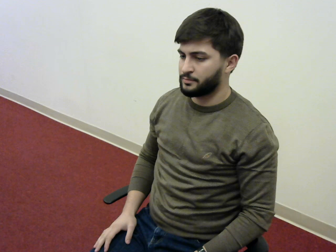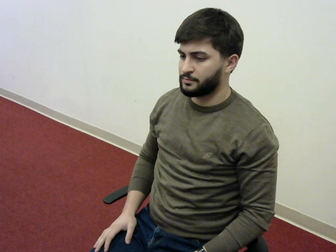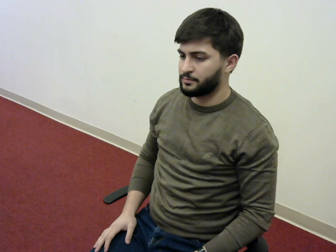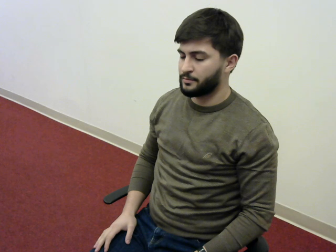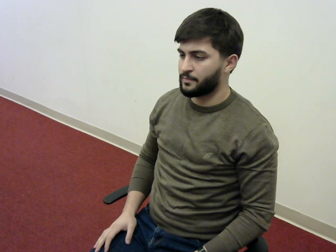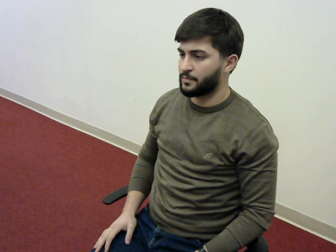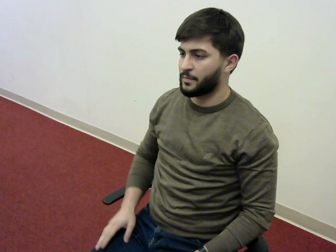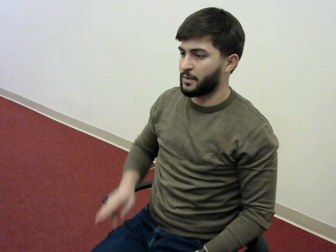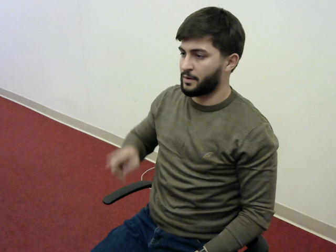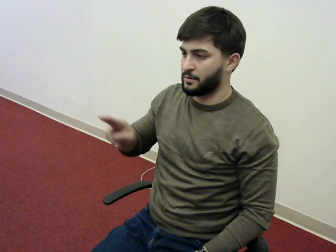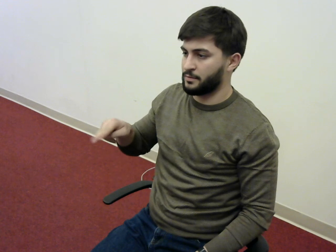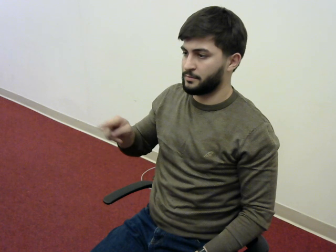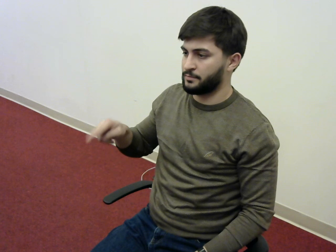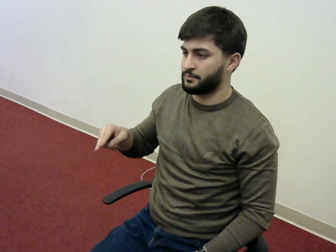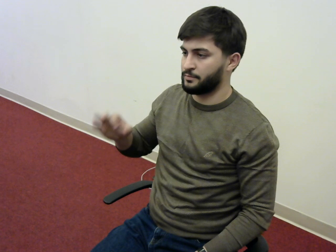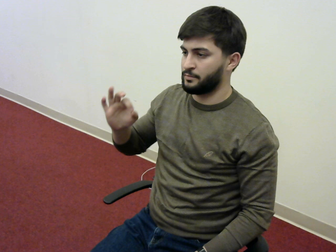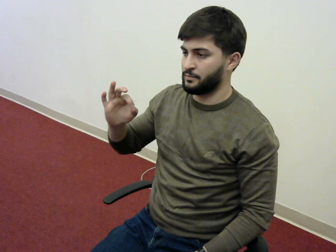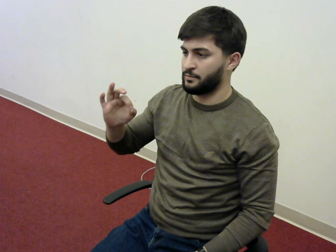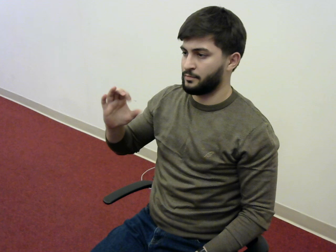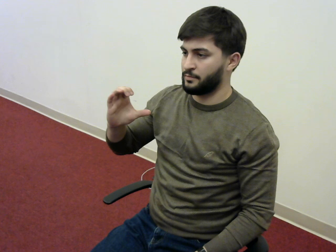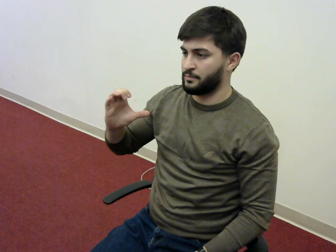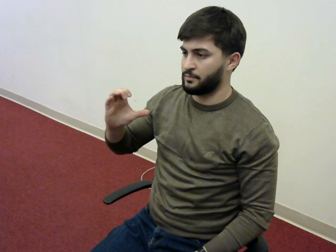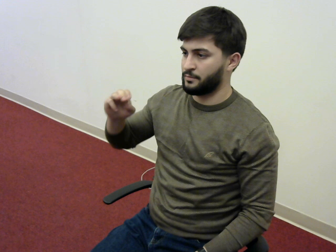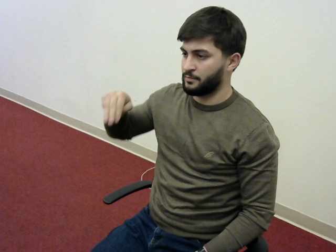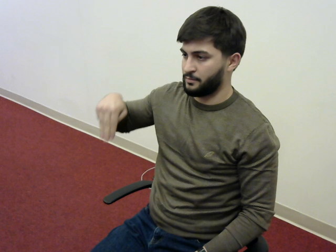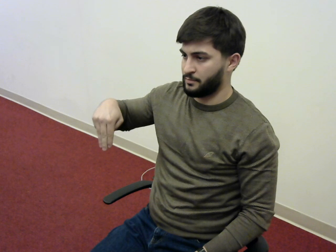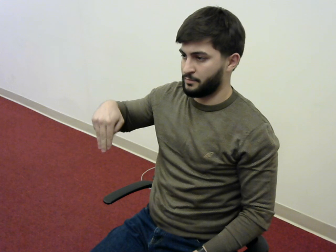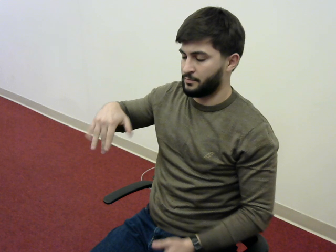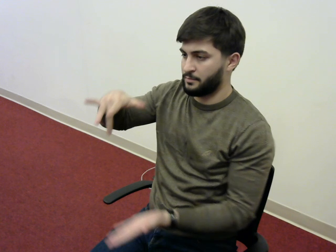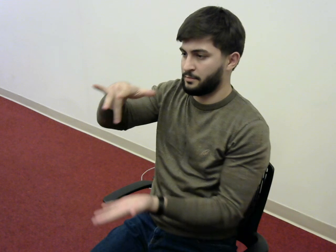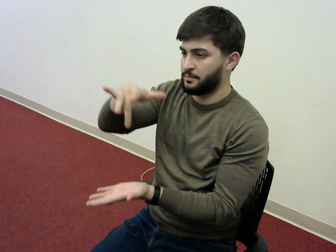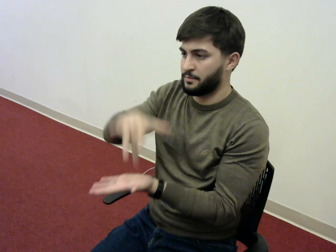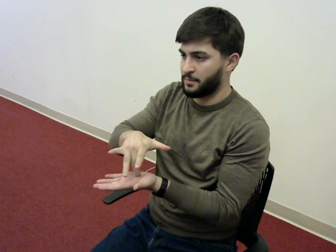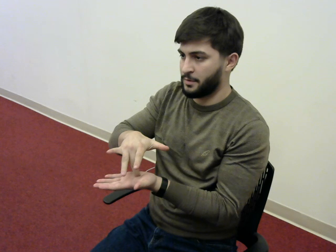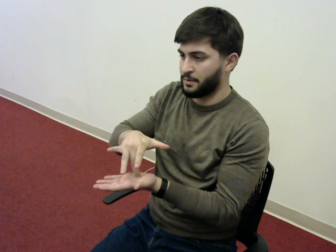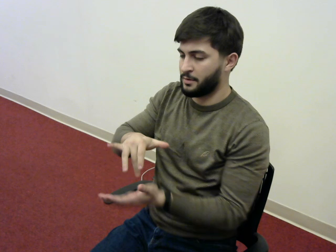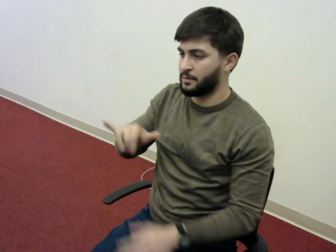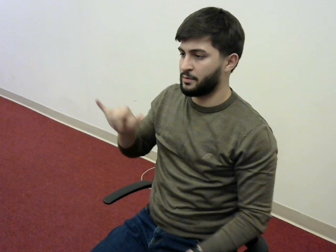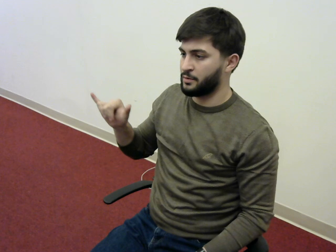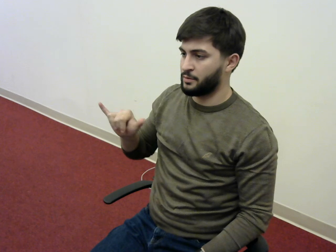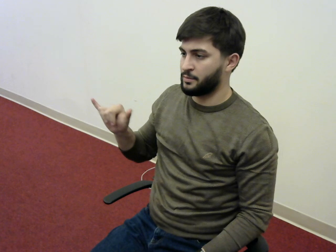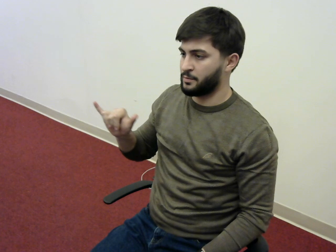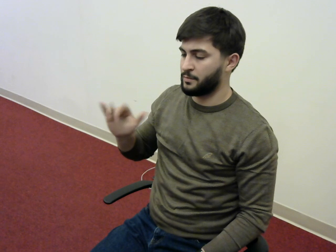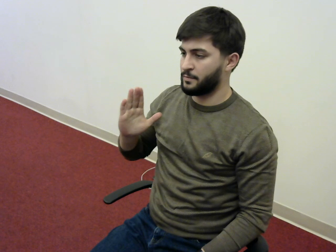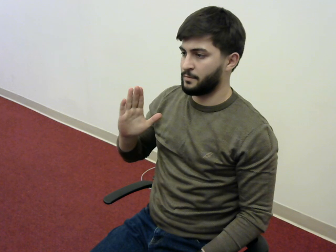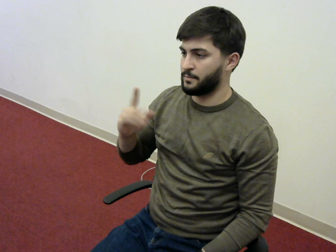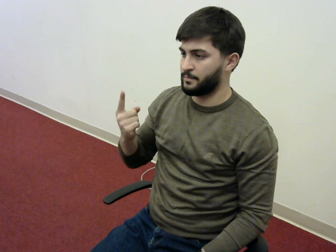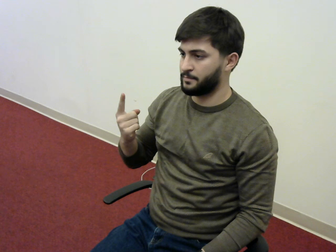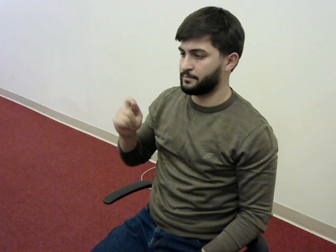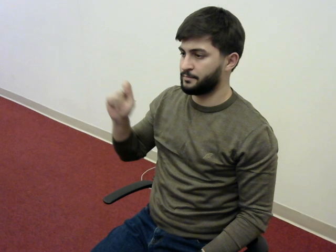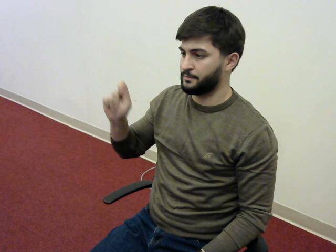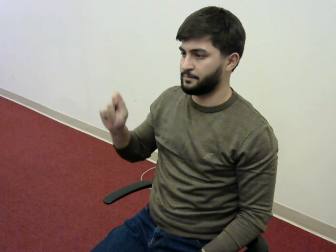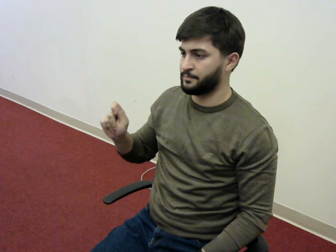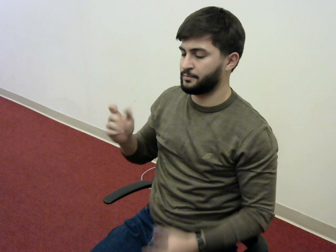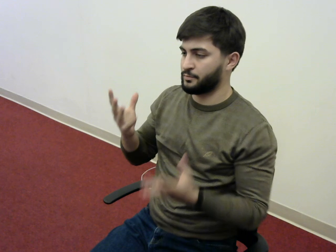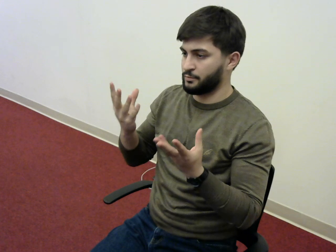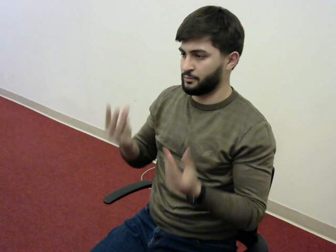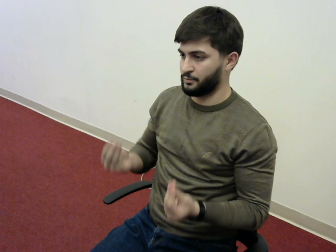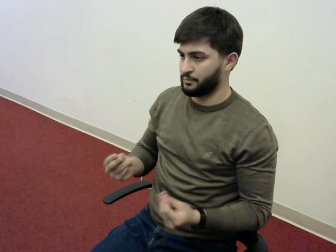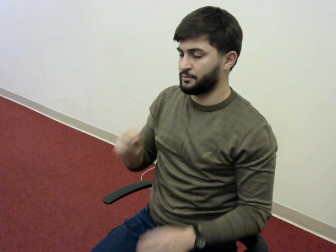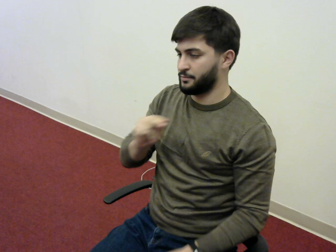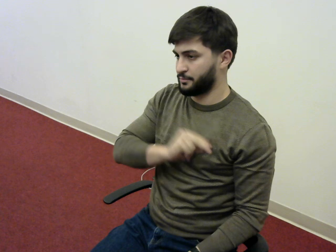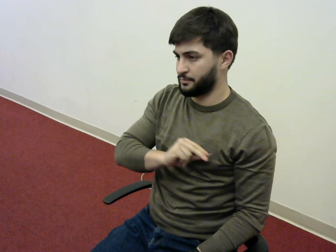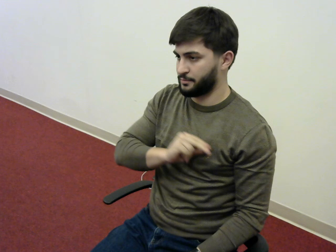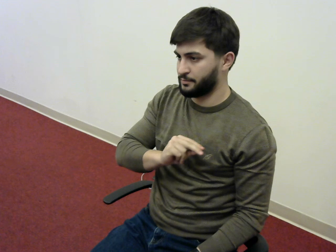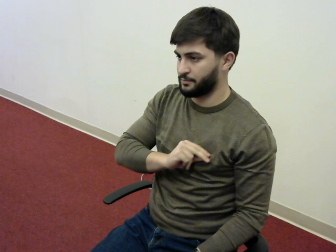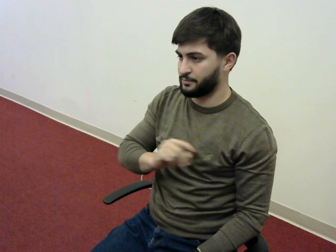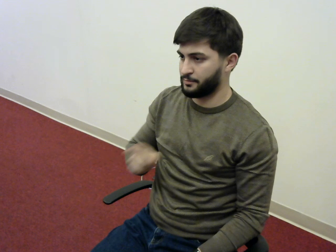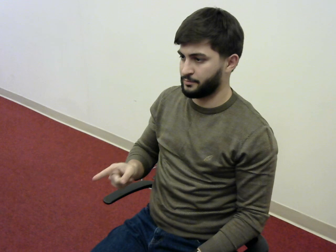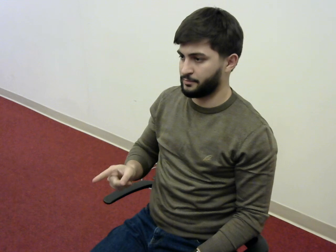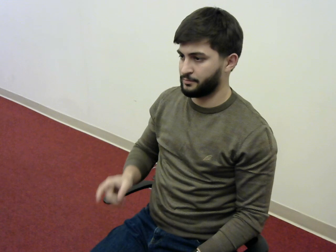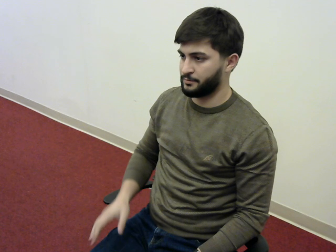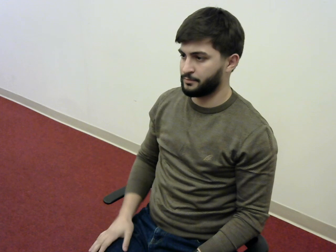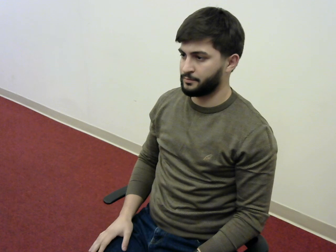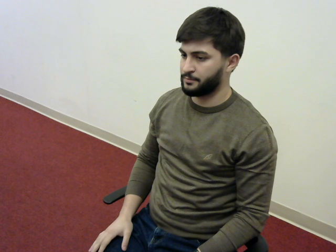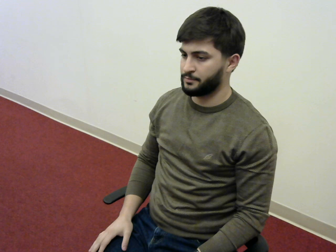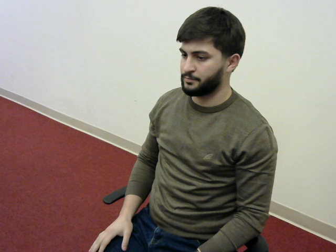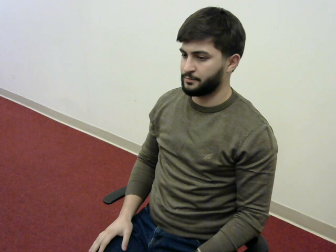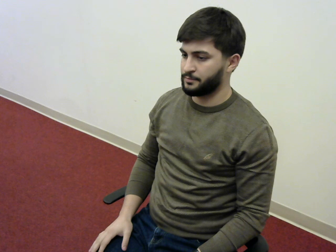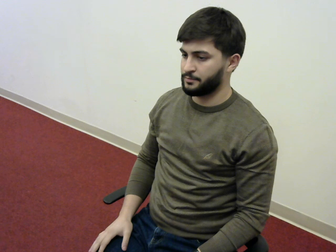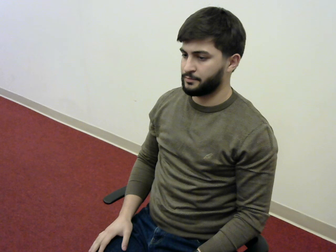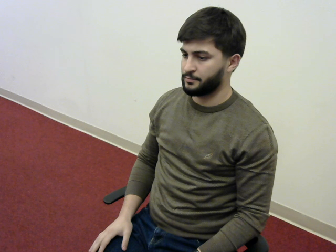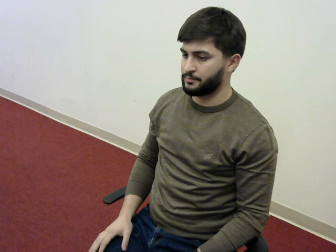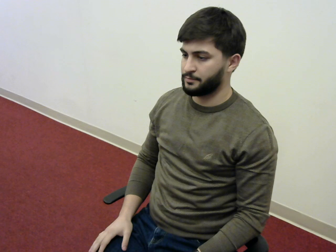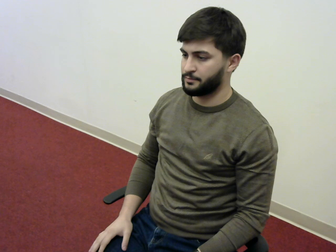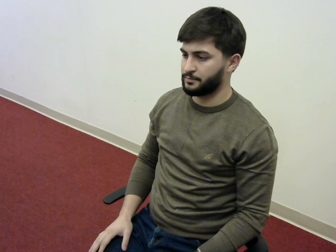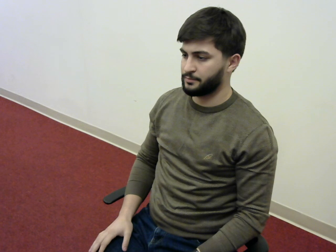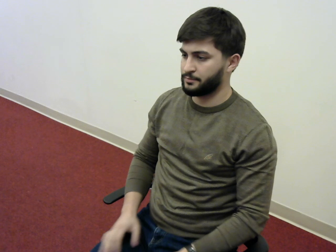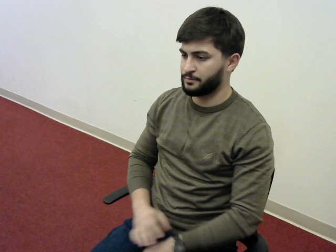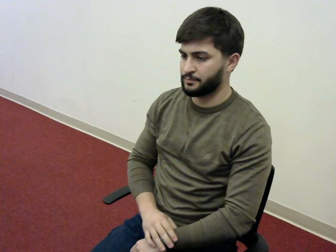DOST mərkəzləri şənbə və bazar günü işləyirmi?